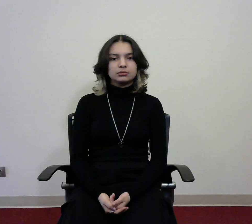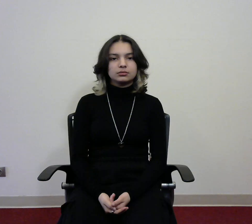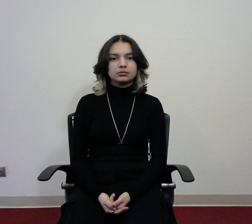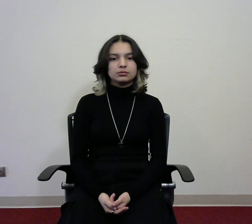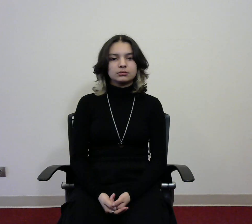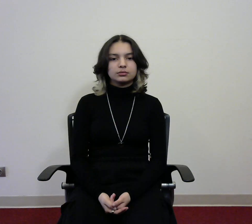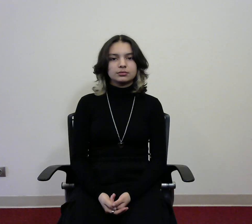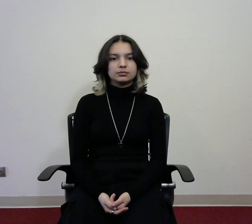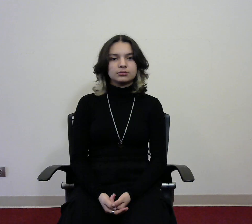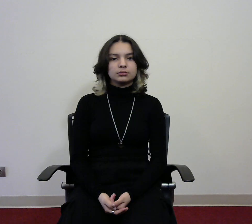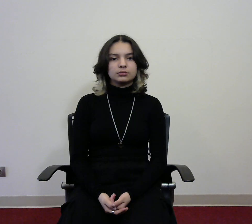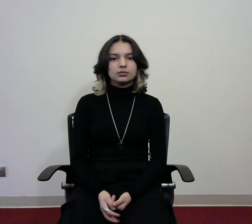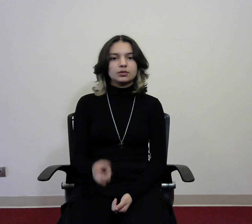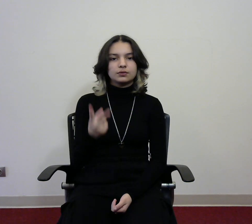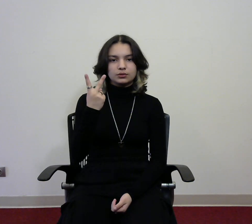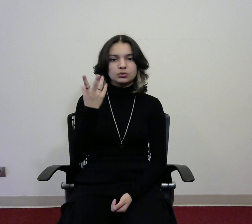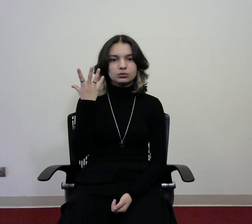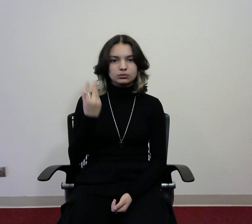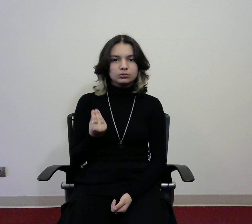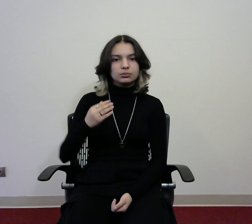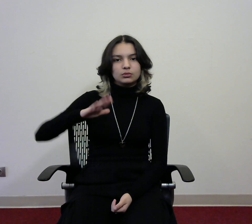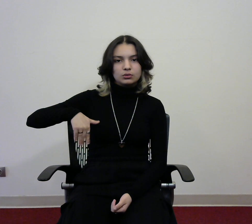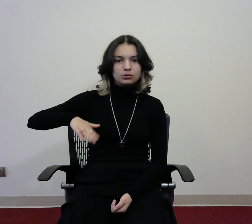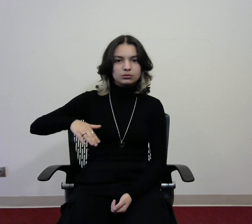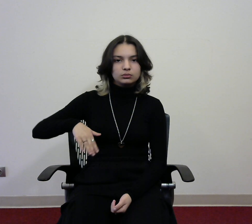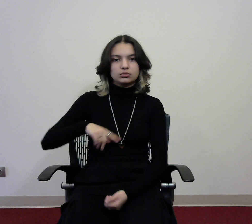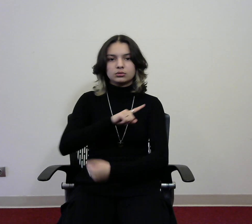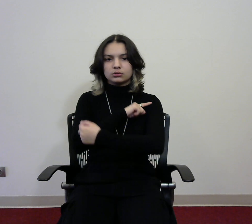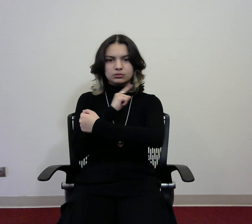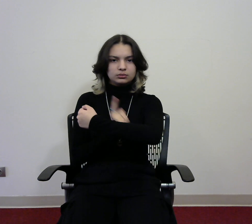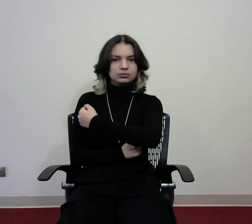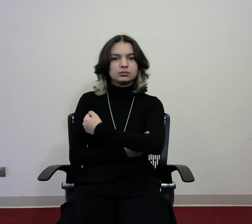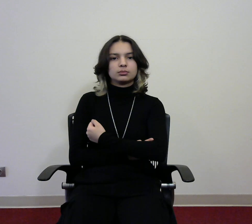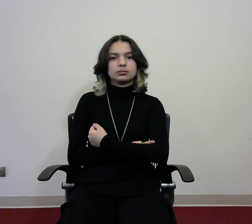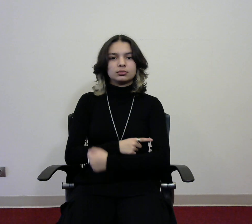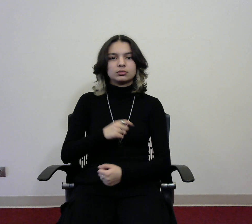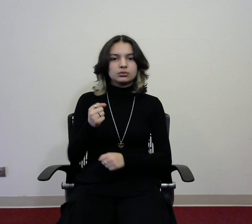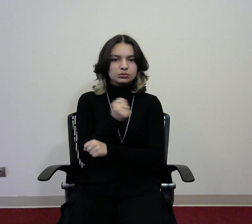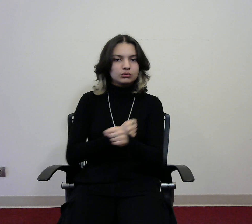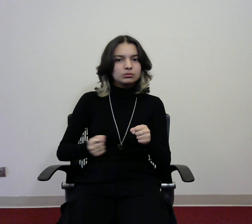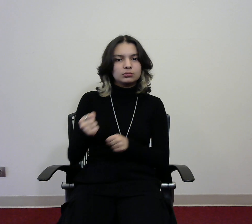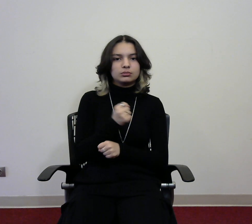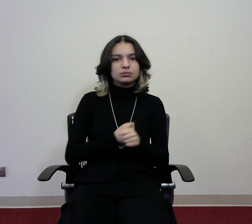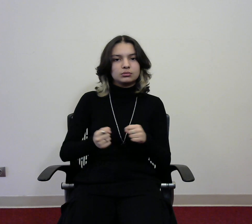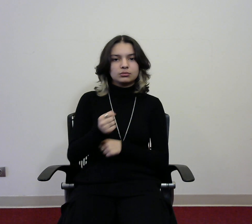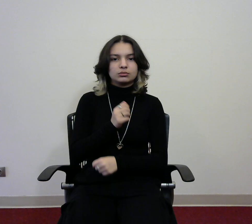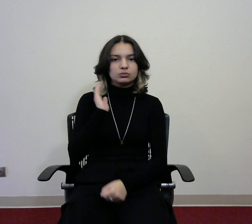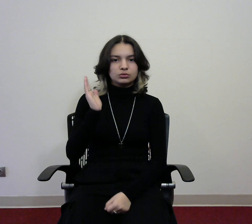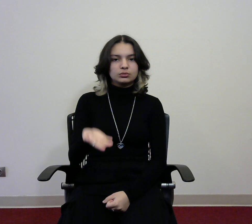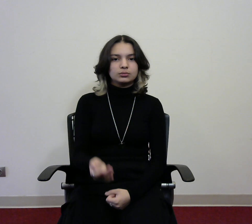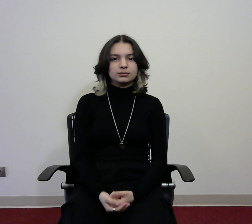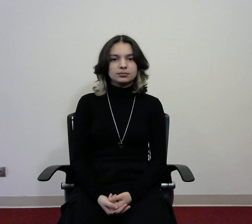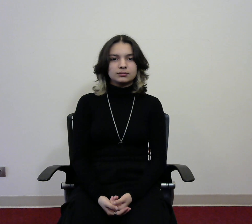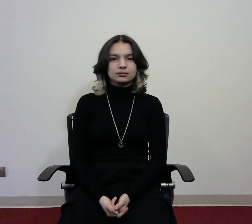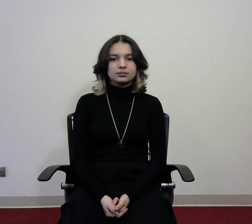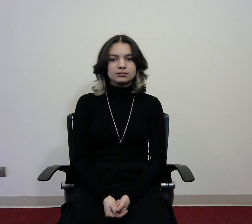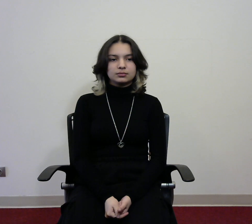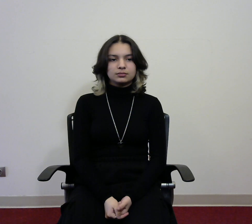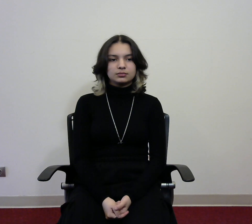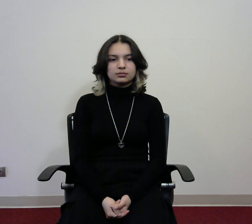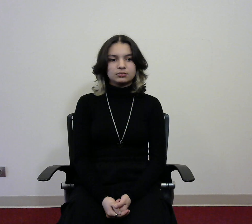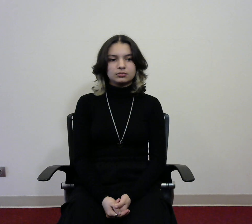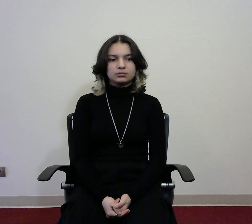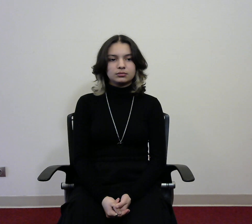İki gün sonra güclü külək olacaq